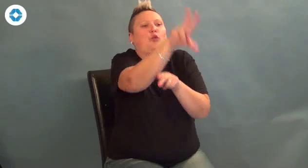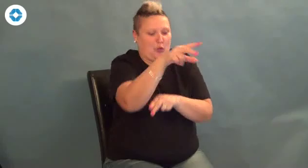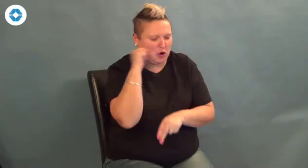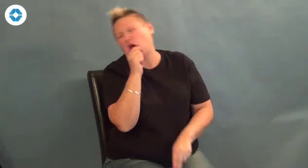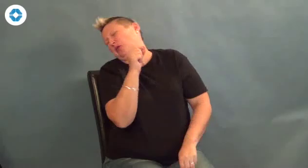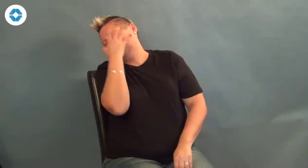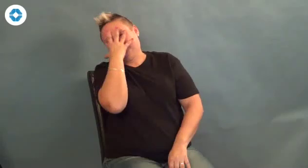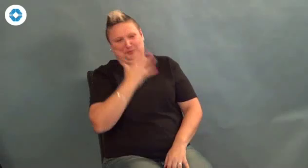Kot został opluty.